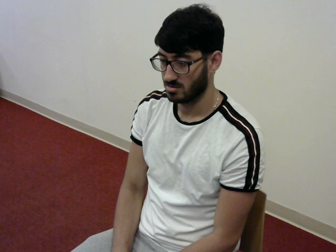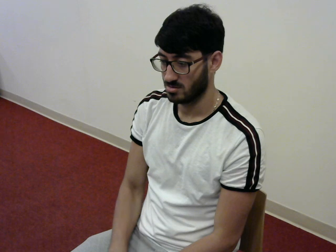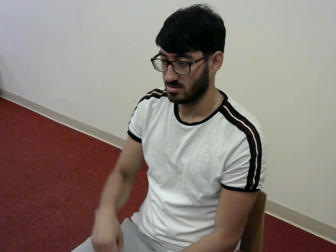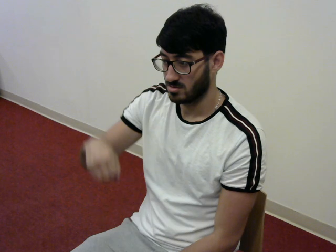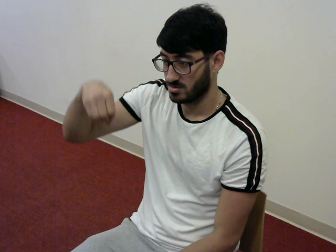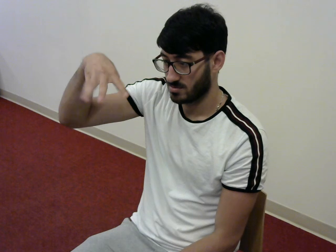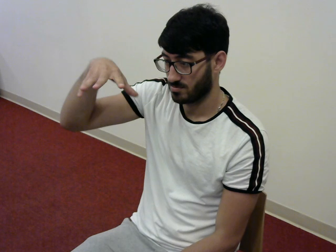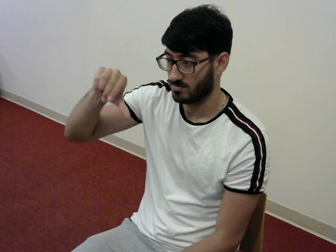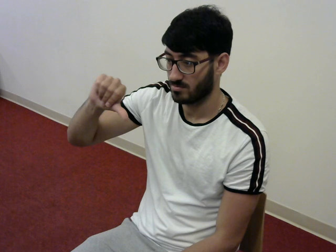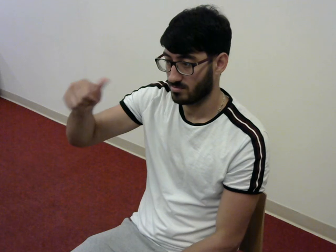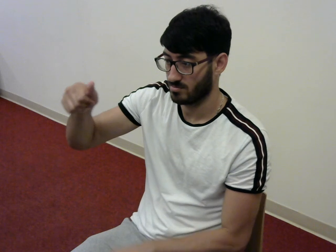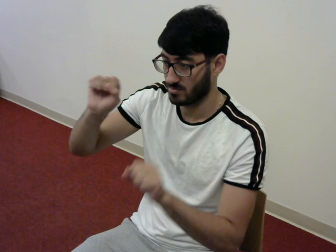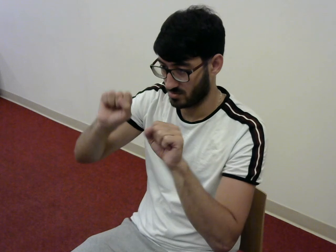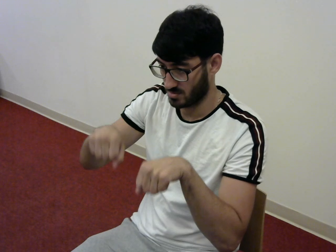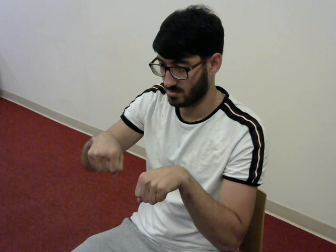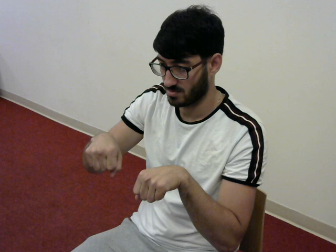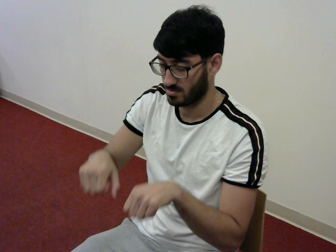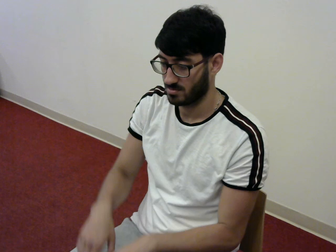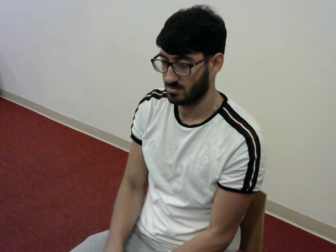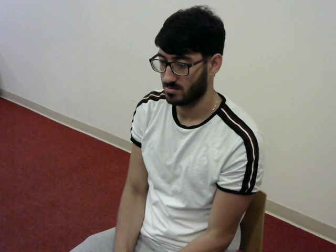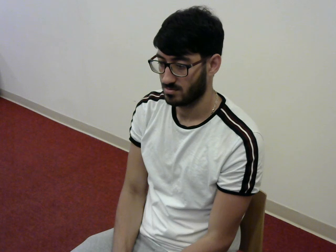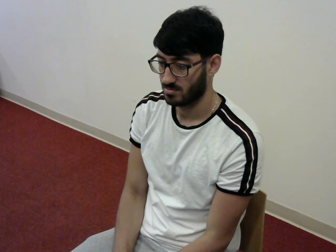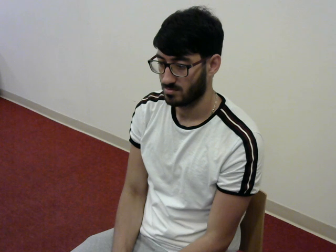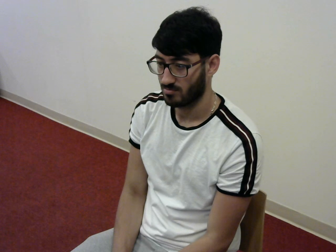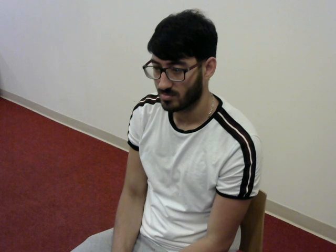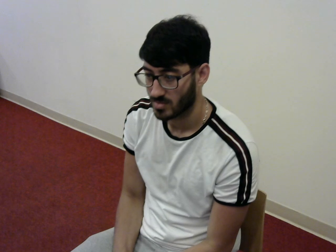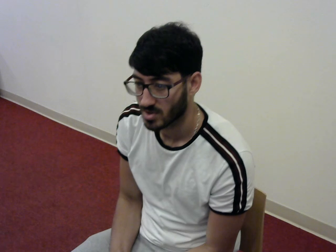İşığı yandırmaq olarmı?